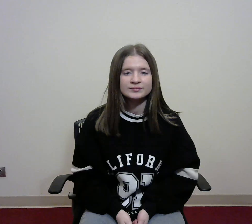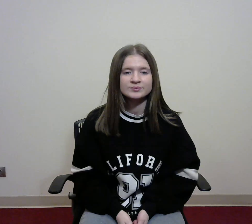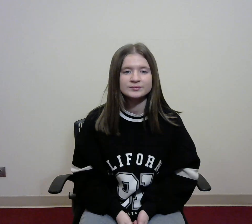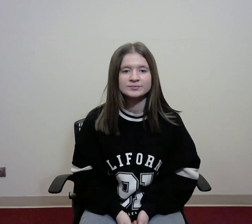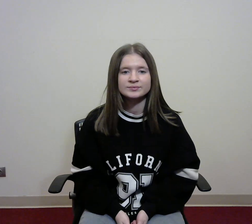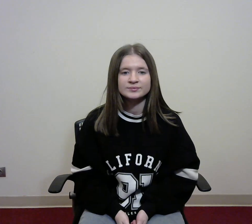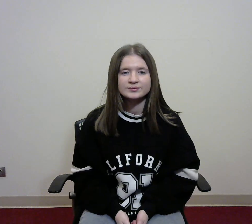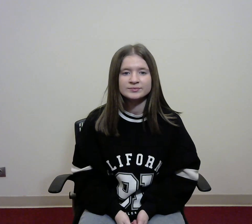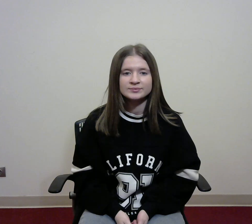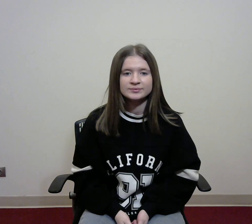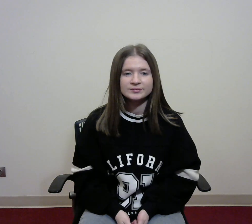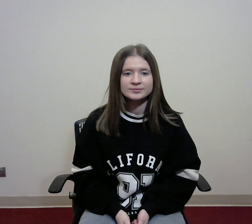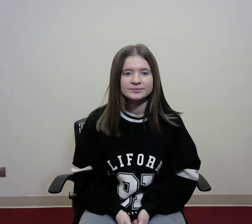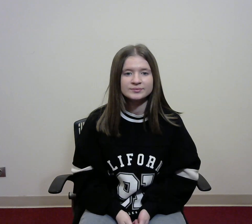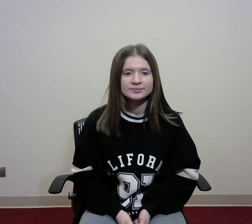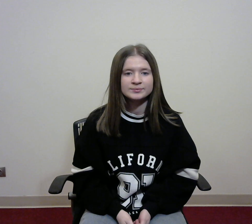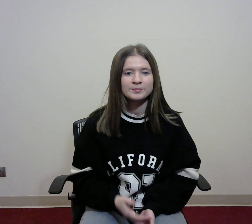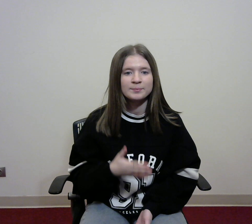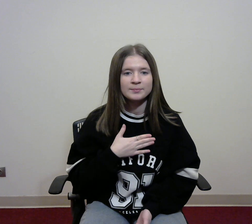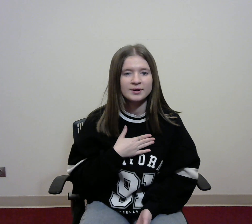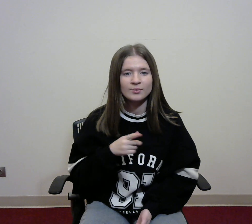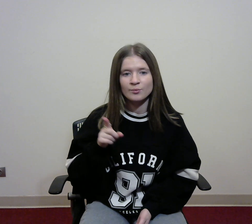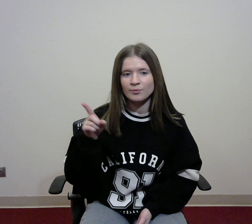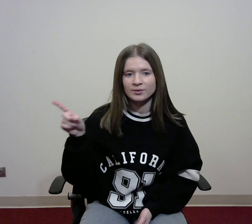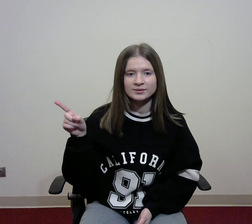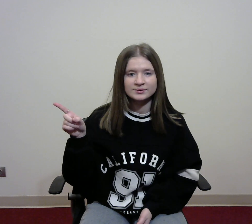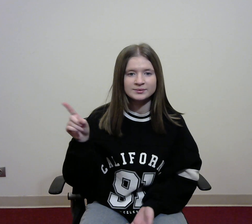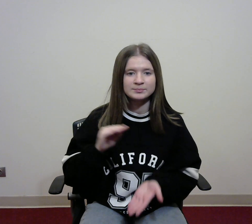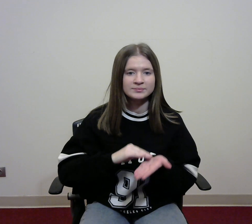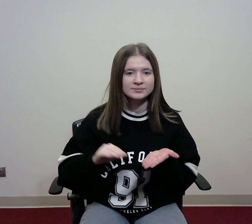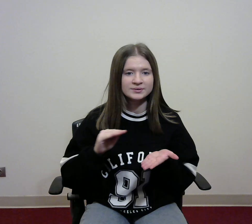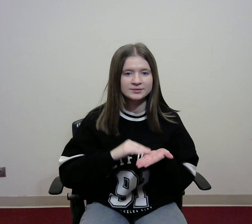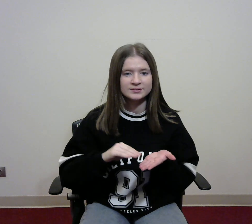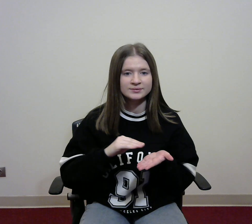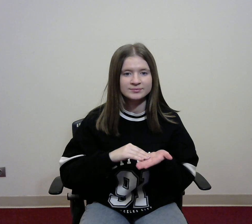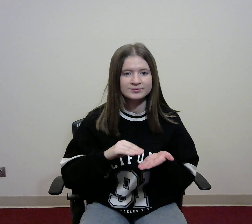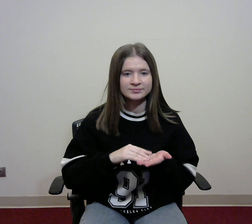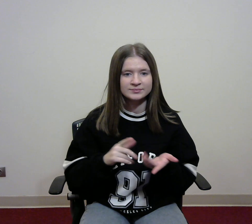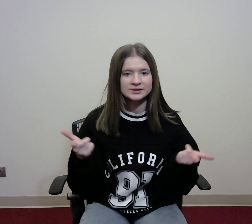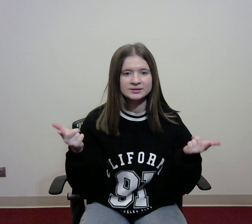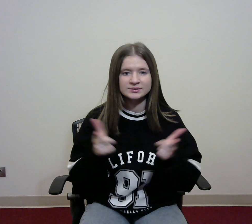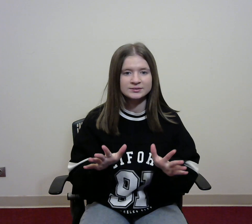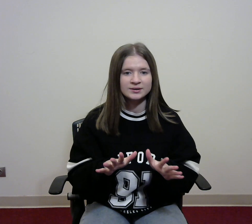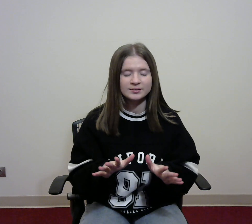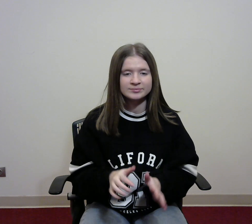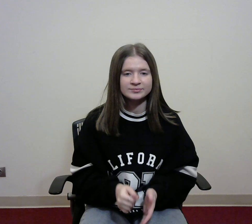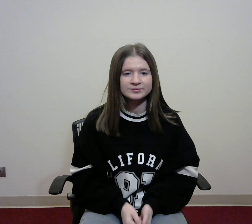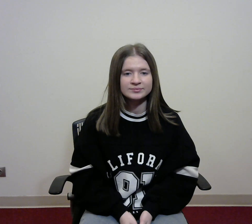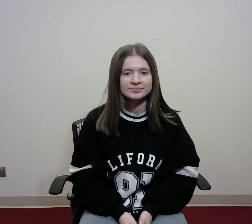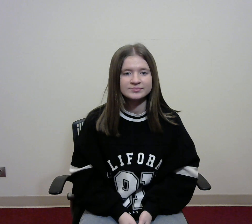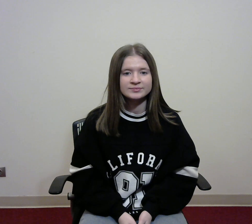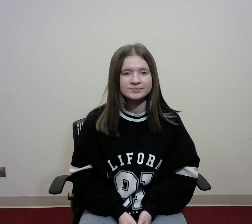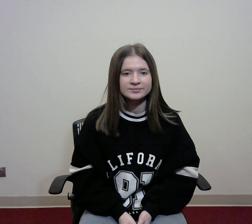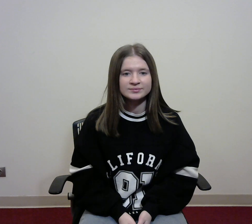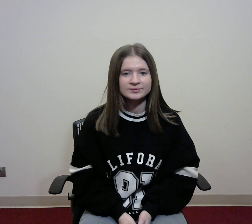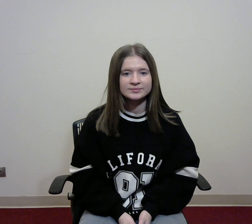Mən onun yazdıqları ilə razı deyiləm